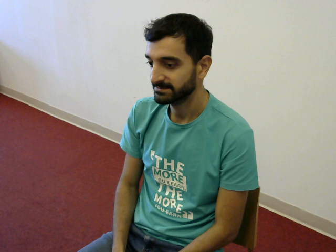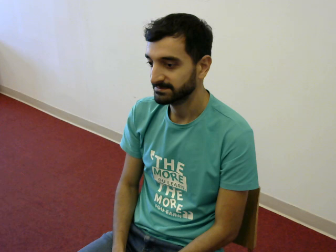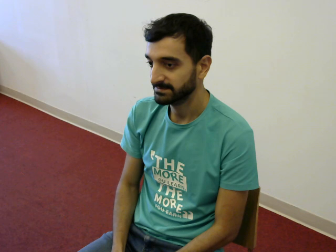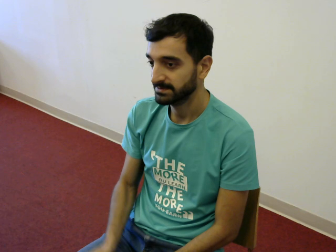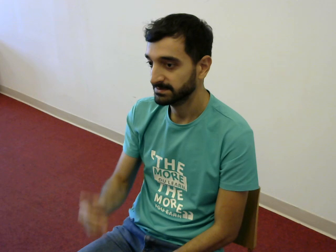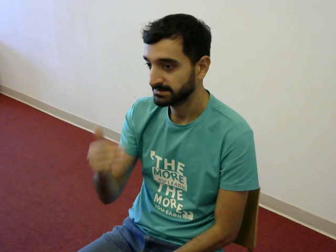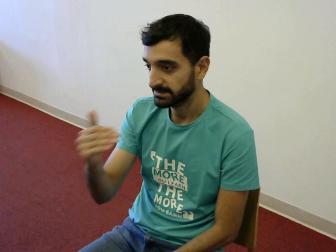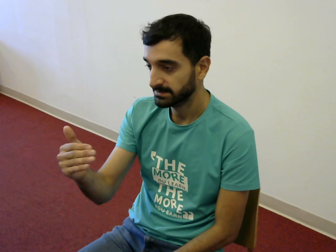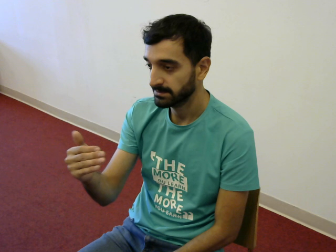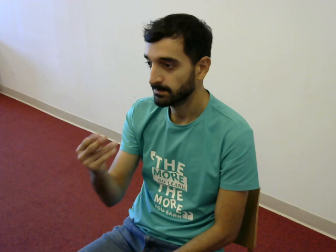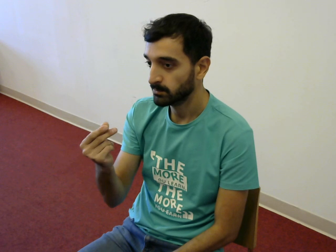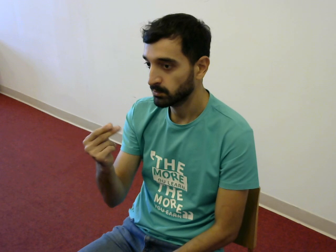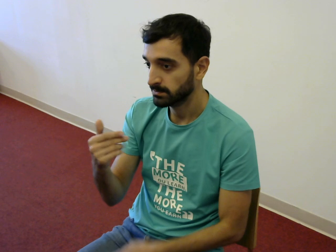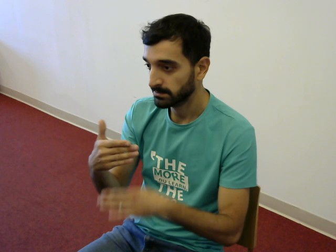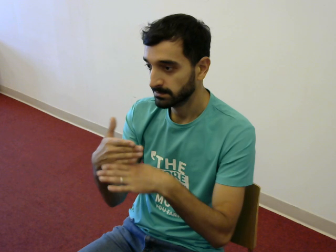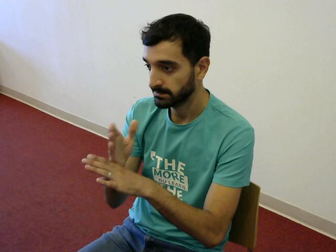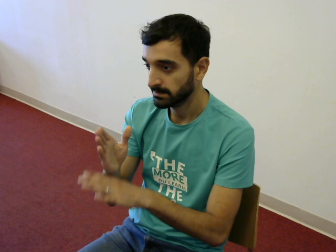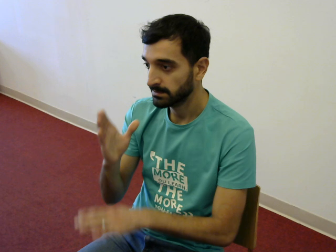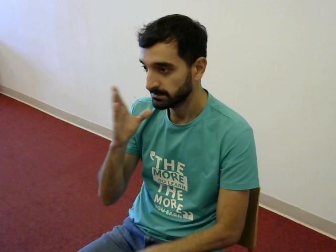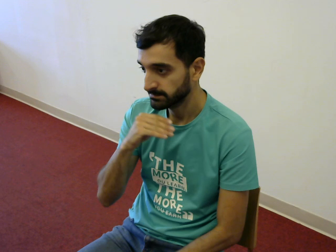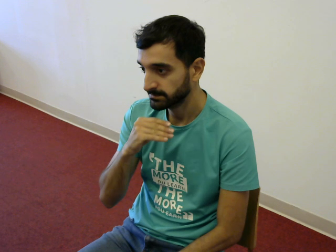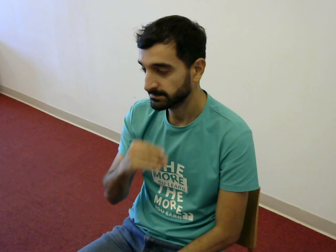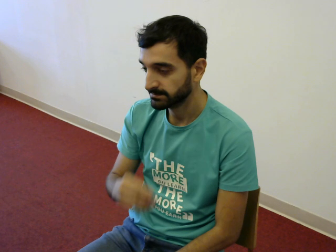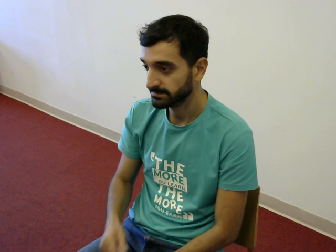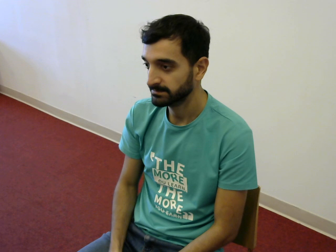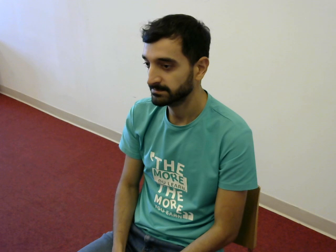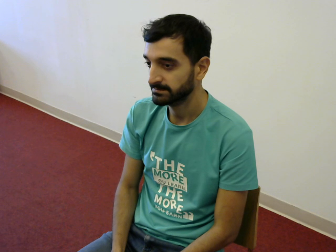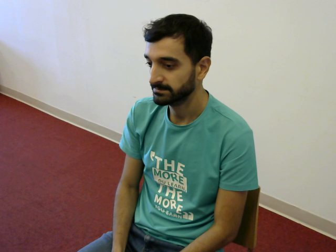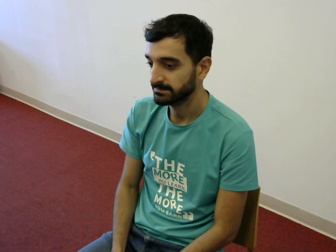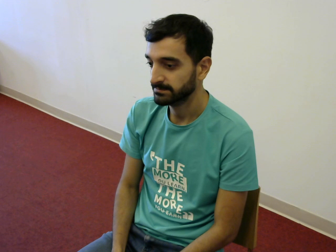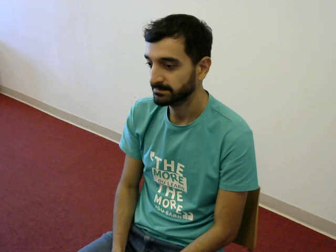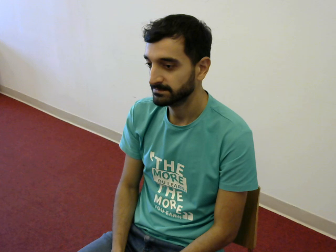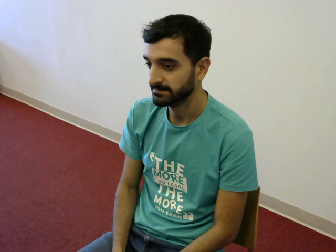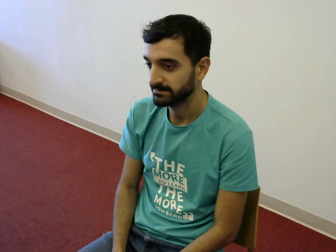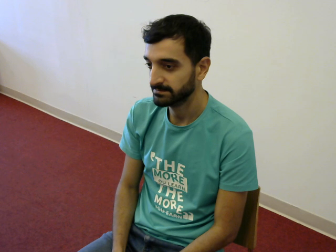Siz pulu xırdalaya bilərsinizmi?